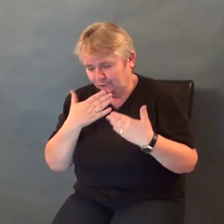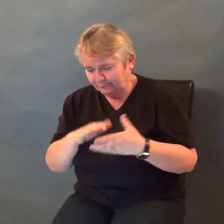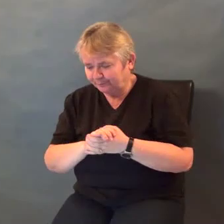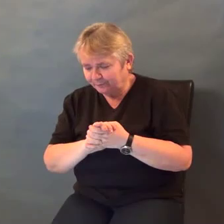Dziękuję.